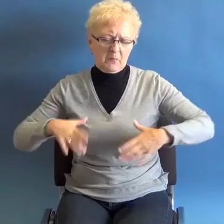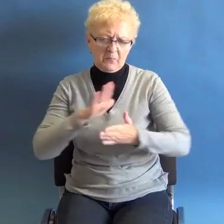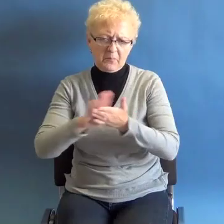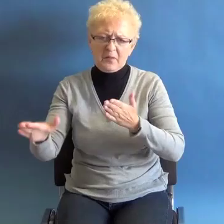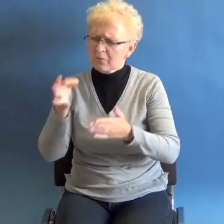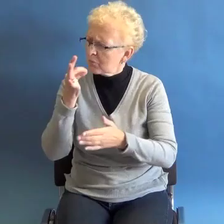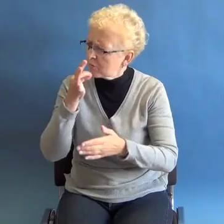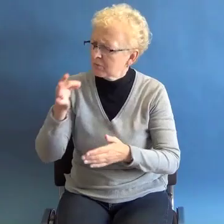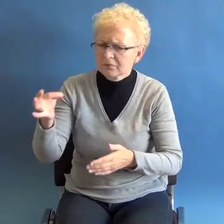Młodzi.